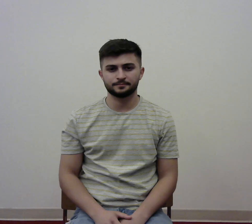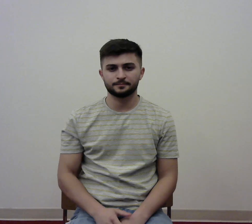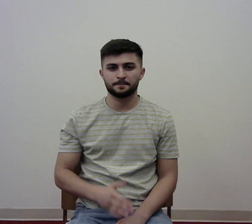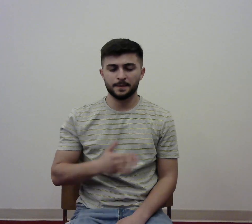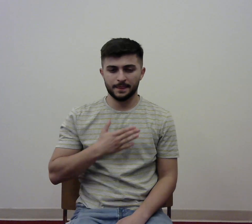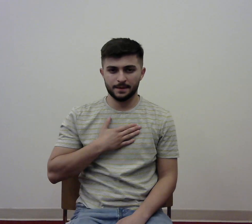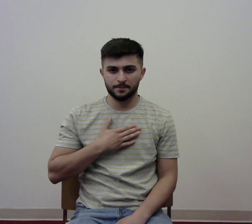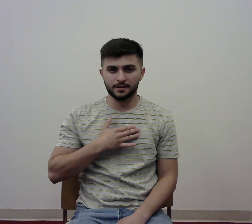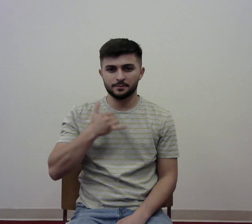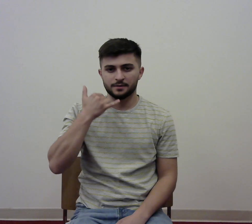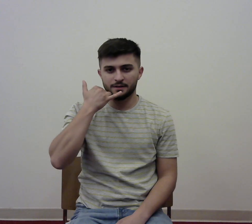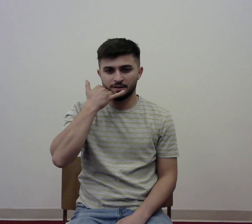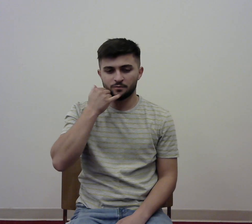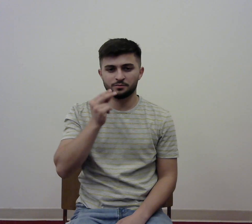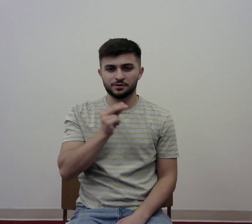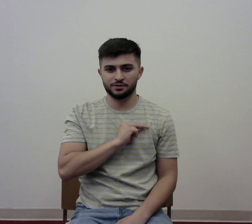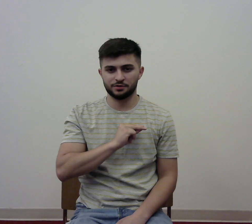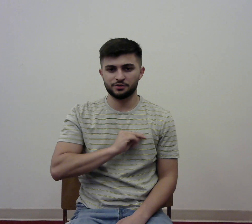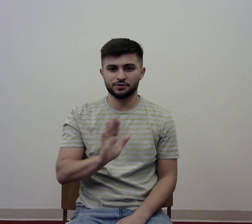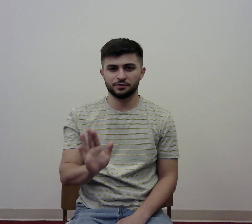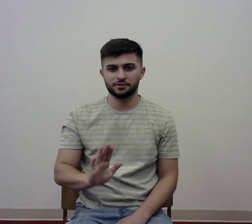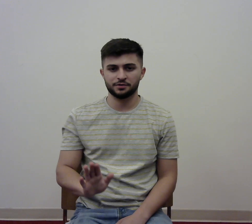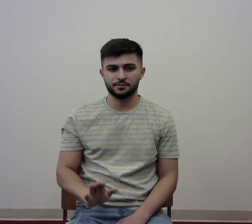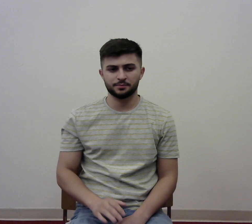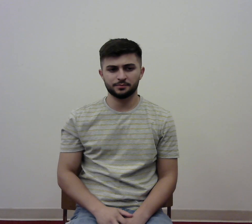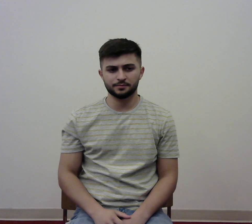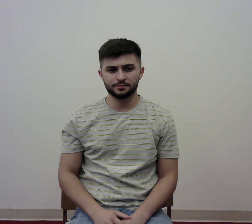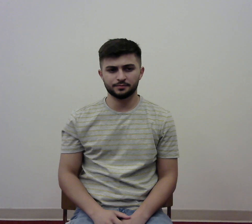Mənim telefonum özümdə deyil